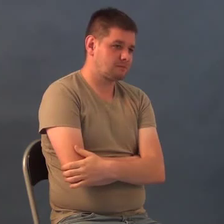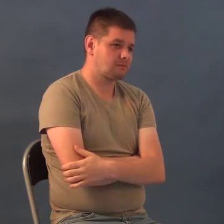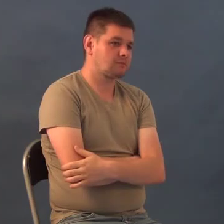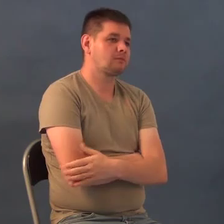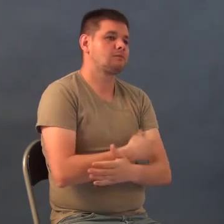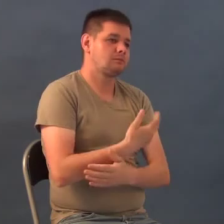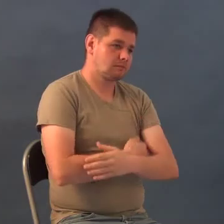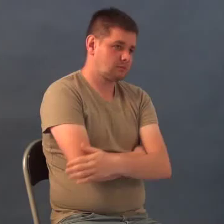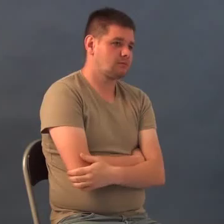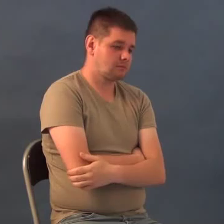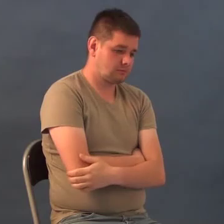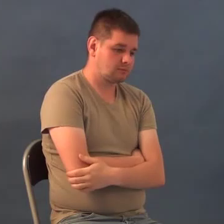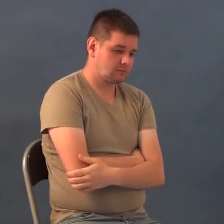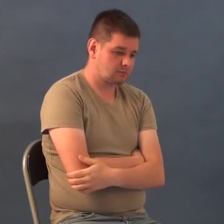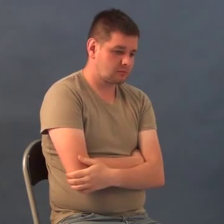Jestem zajęty, bo idę do kina.